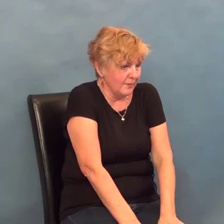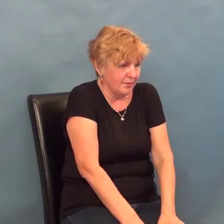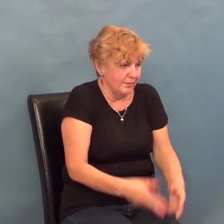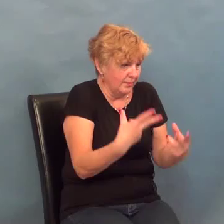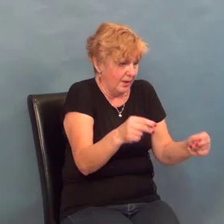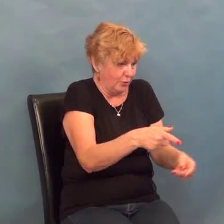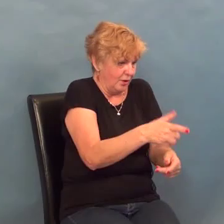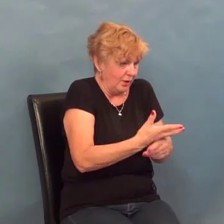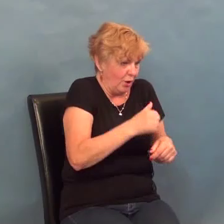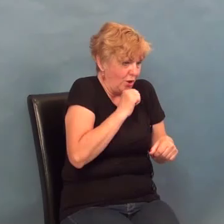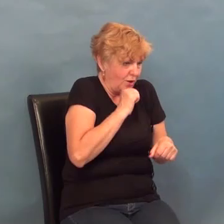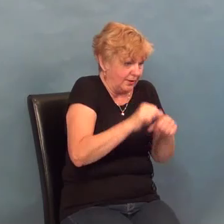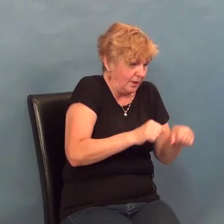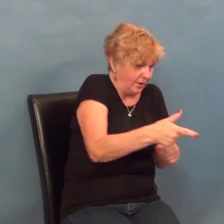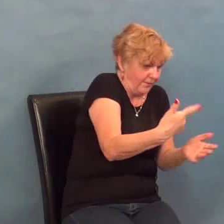To jest tylko stary rok dwa tysiące jedenasty.